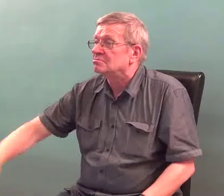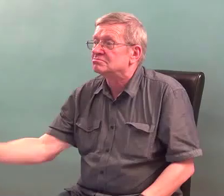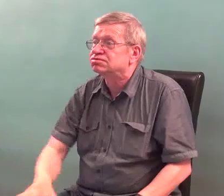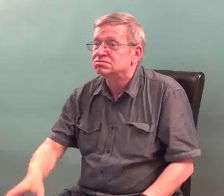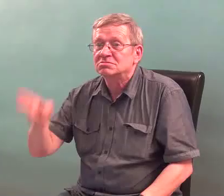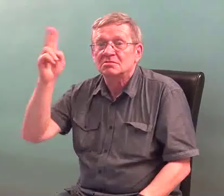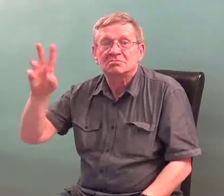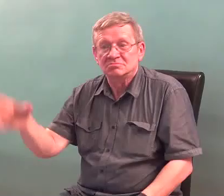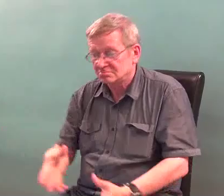Kto sprawił, że zniknęły?